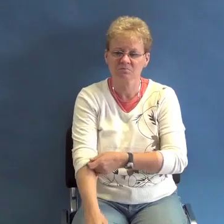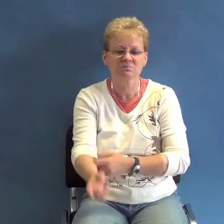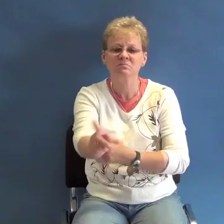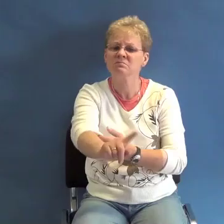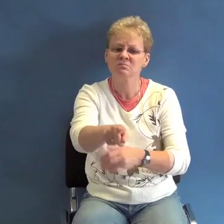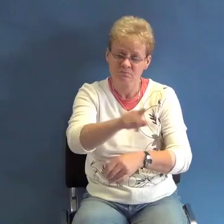To nie to.